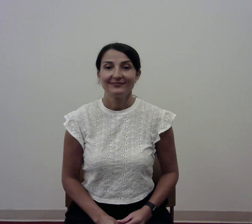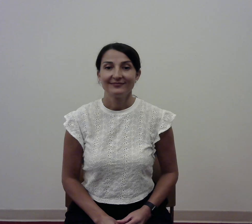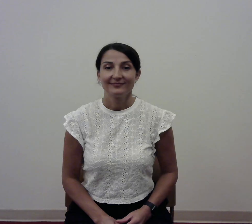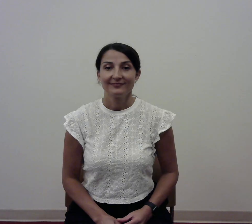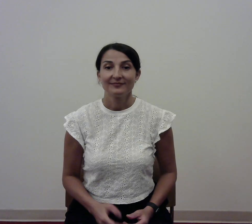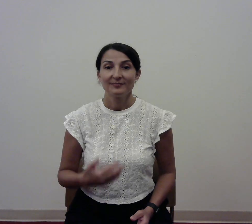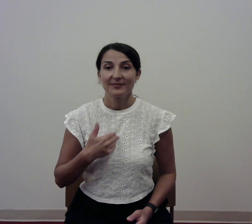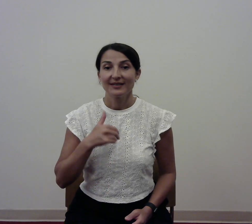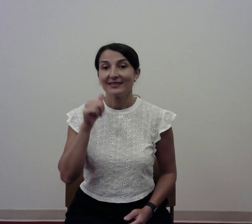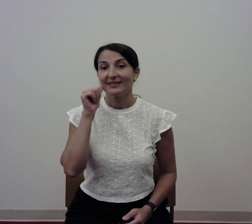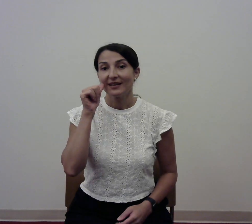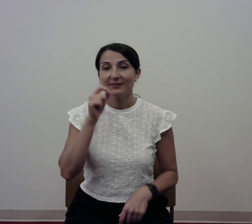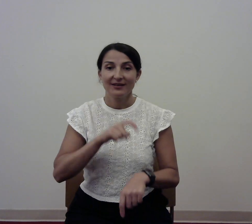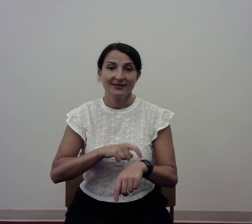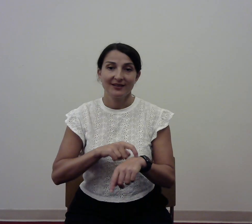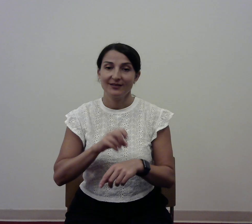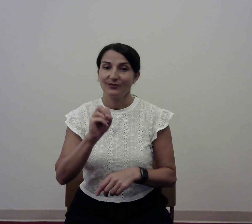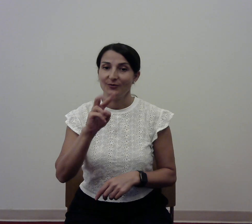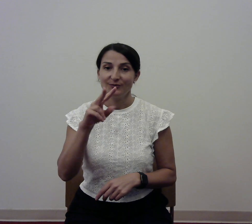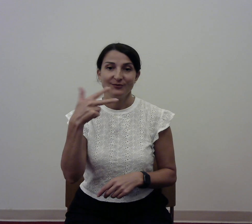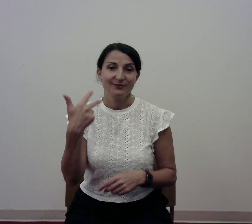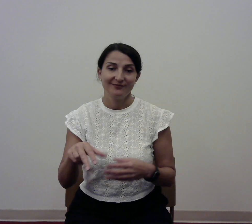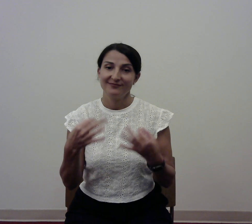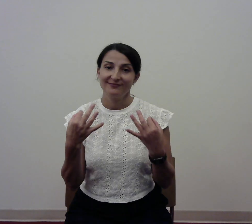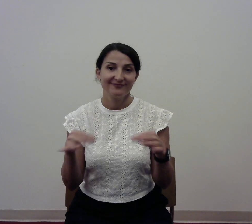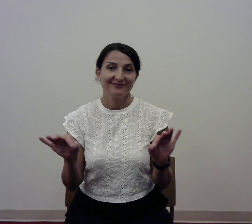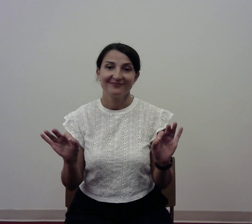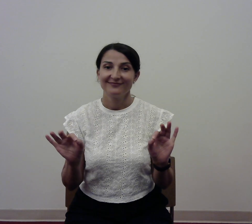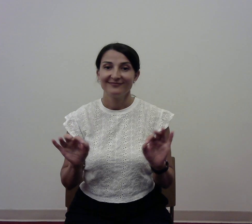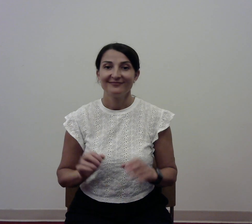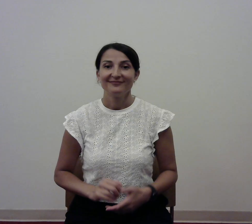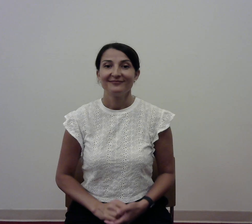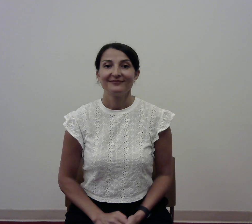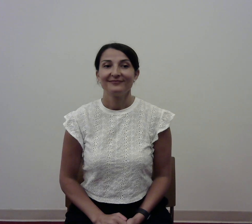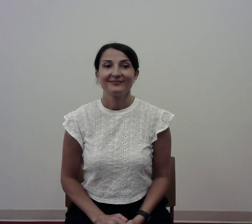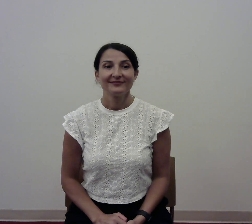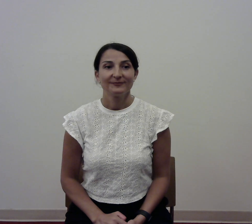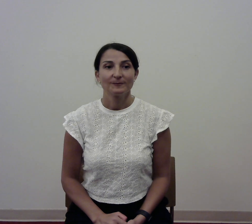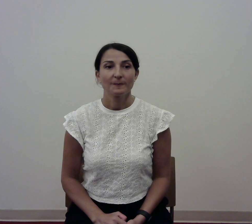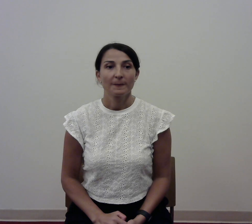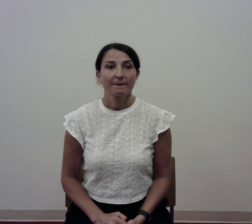Mən sabah saat birin yarısı boşam